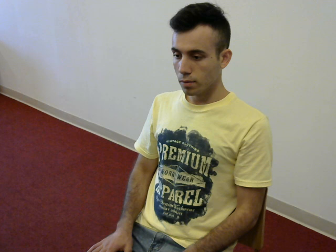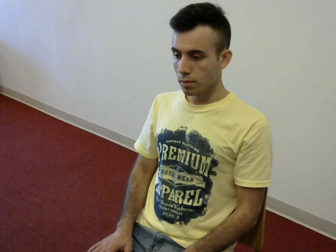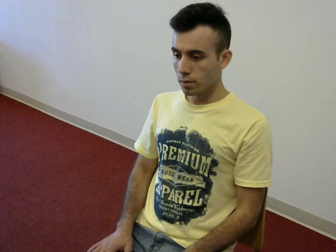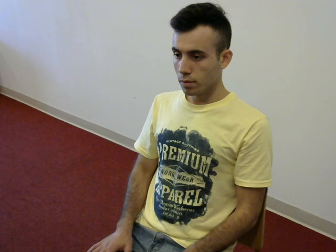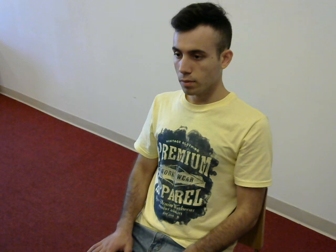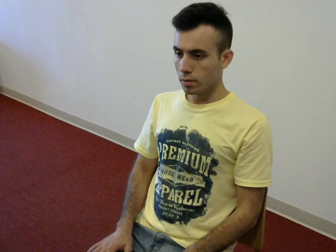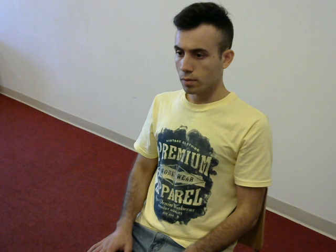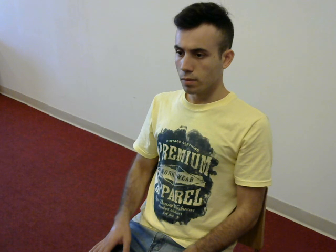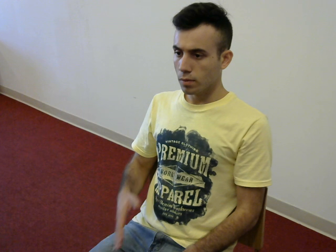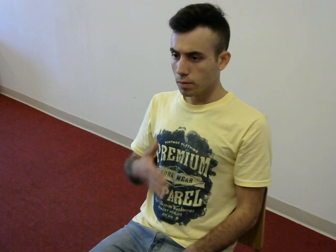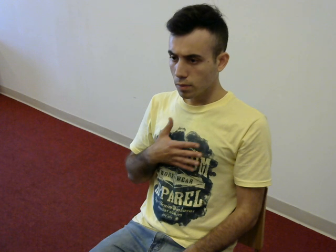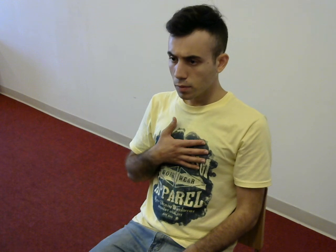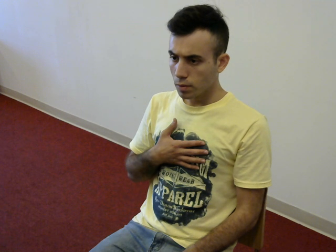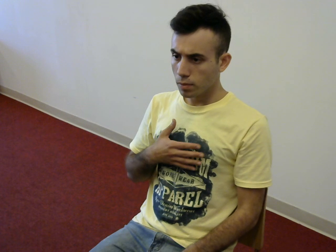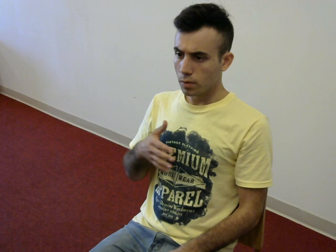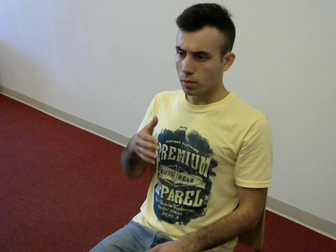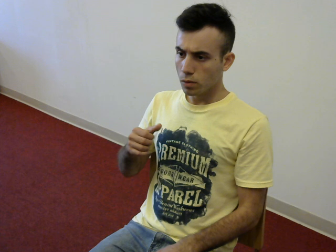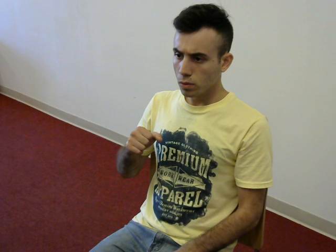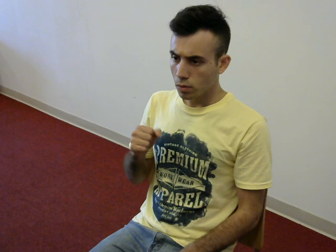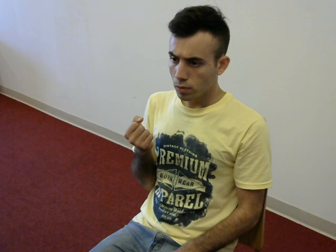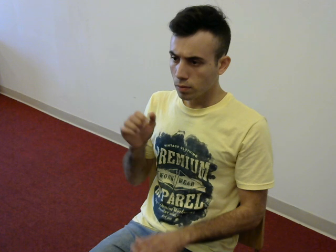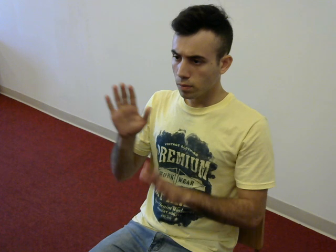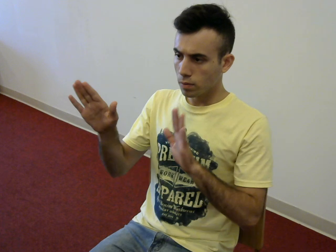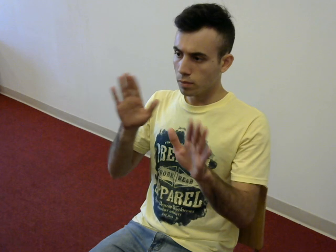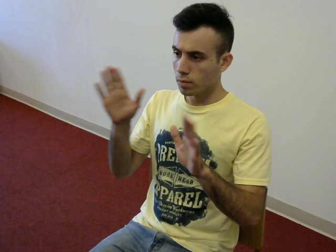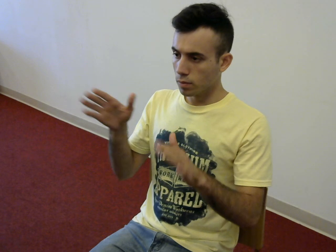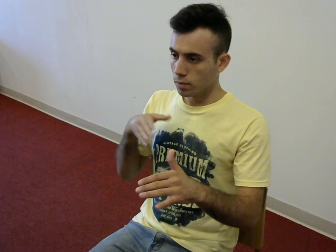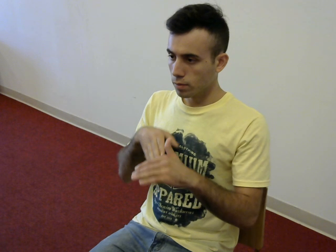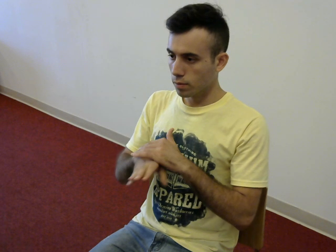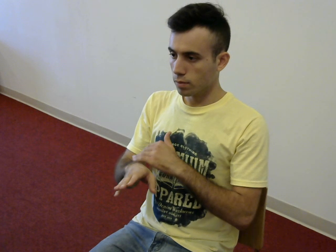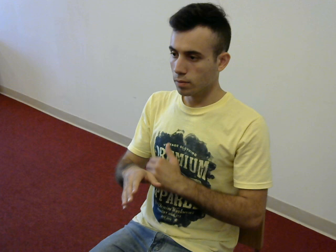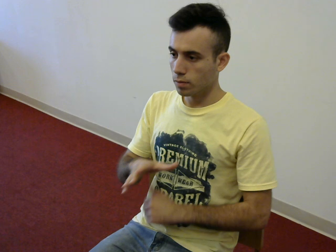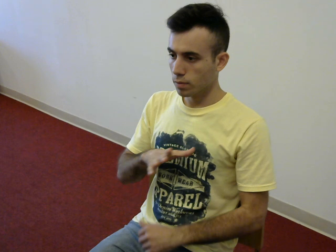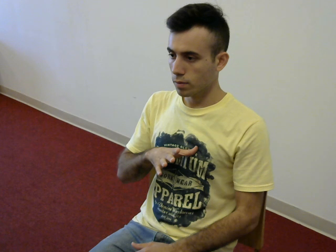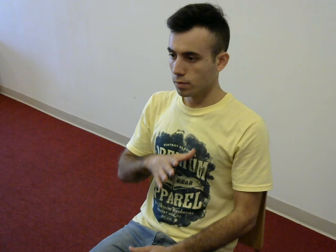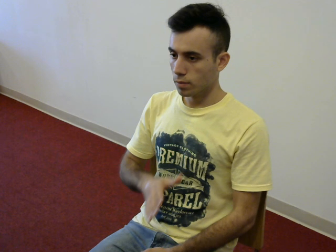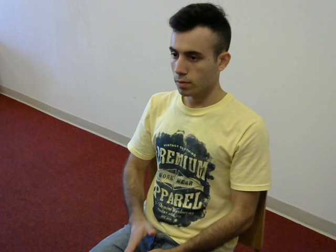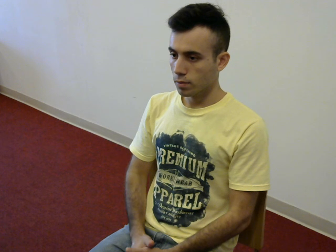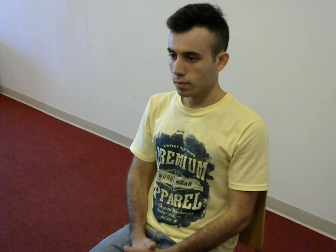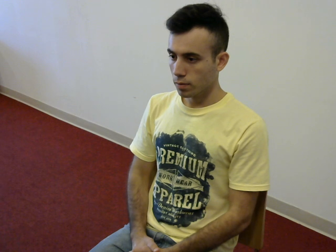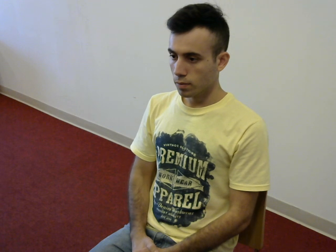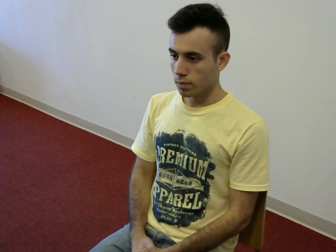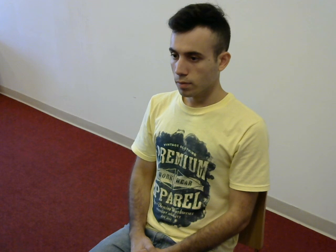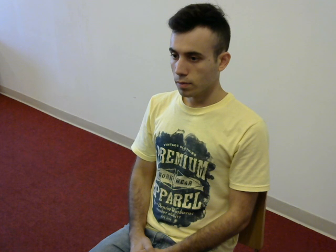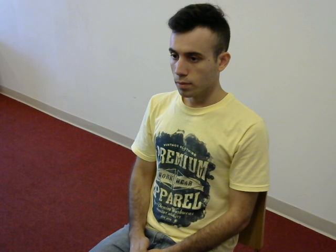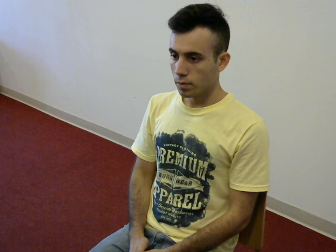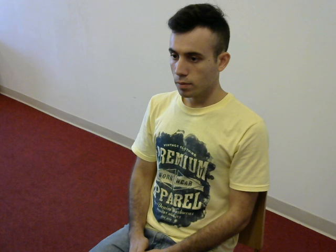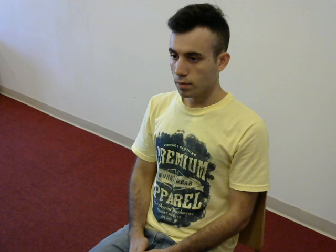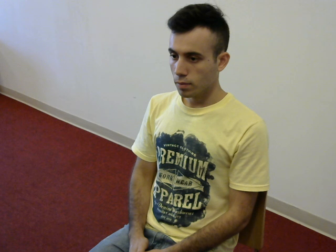Mənim dostumla sərgiyə getmişdim